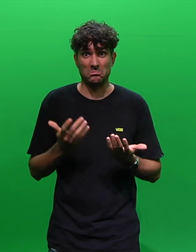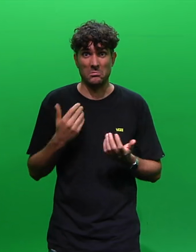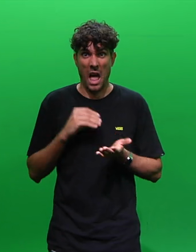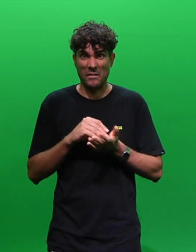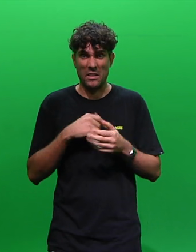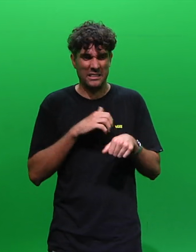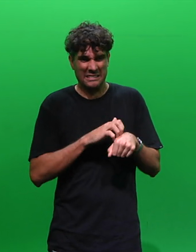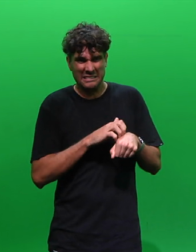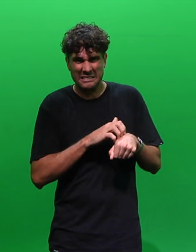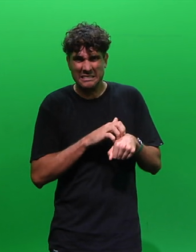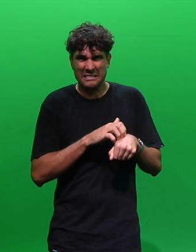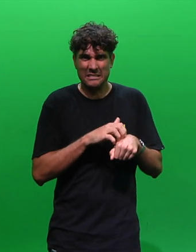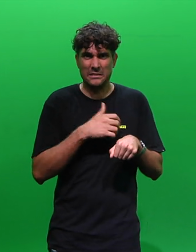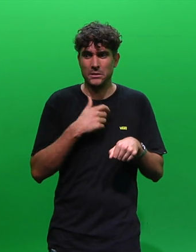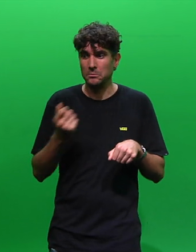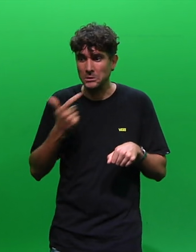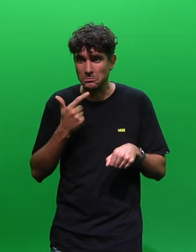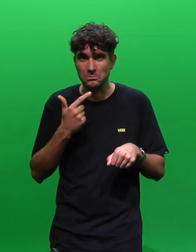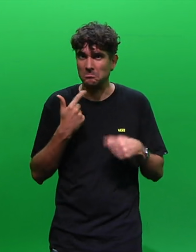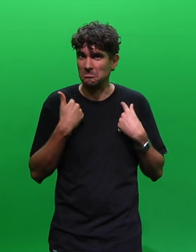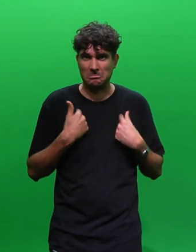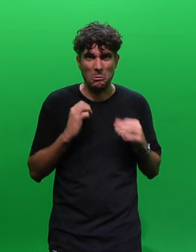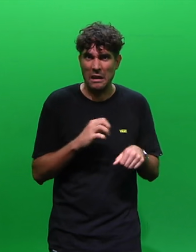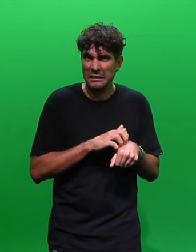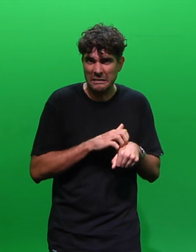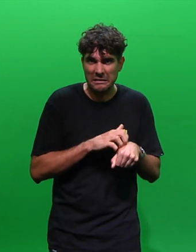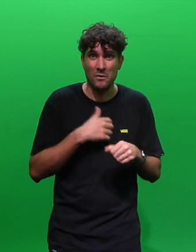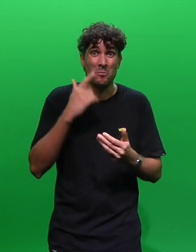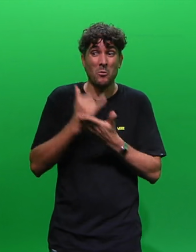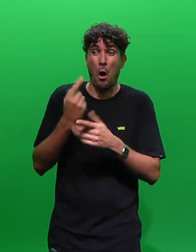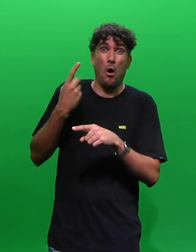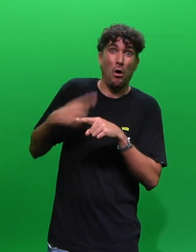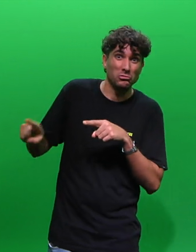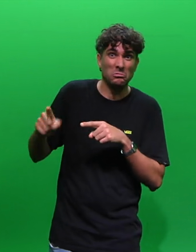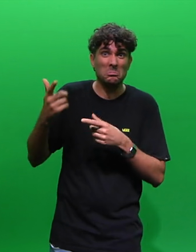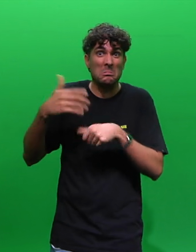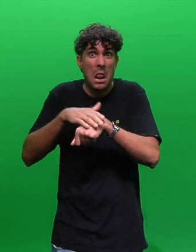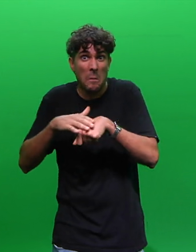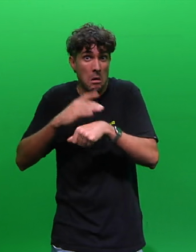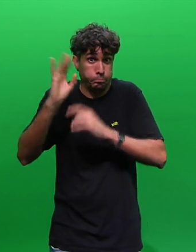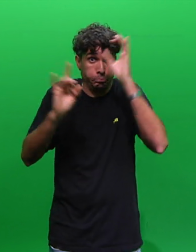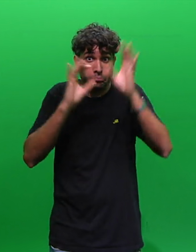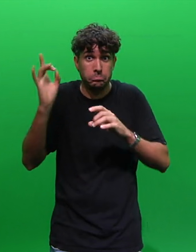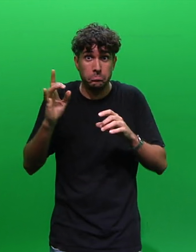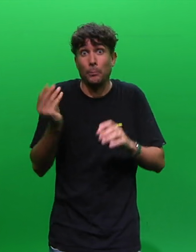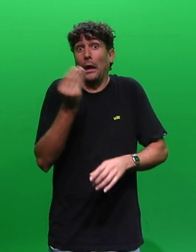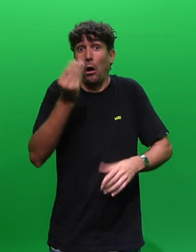De vegades em pica, em prenc una pastilla, però em trobo igual, em pica. Si provo altres pomades o ximpleries, per provar, em va millor.